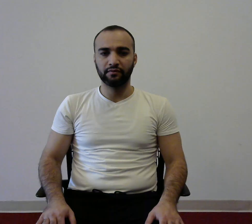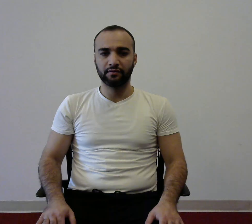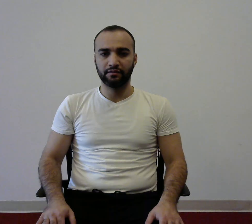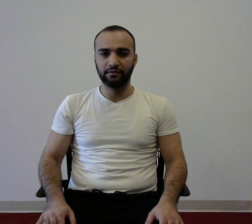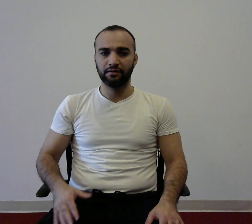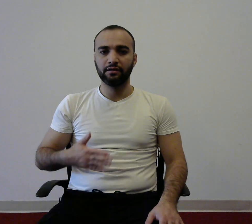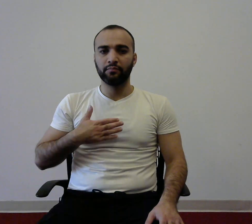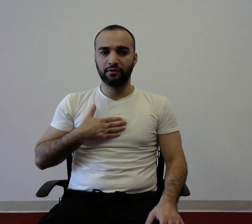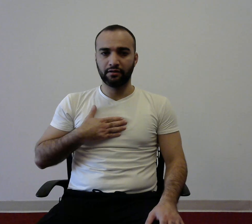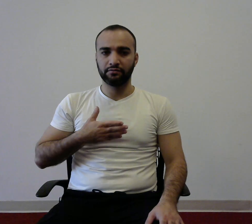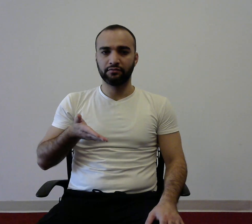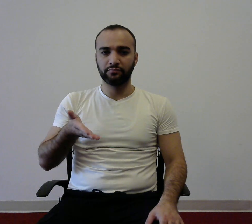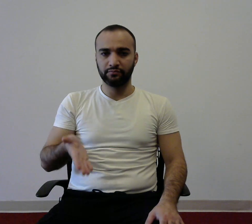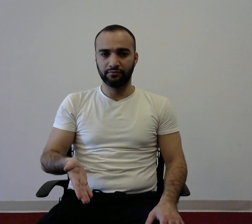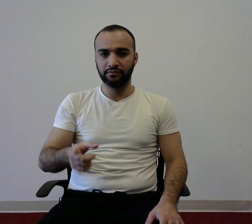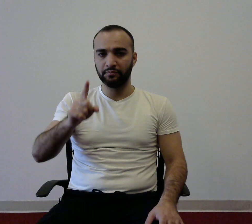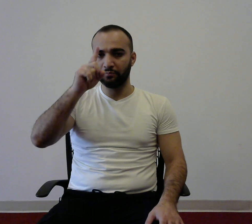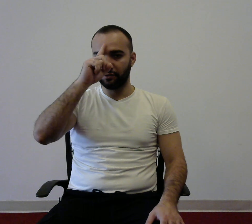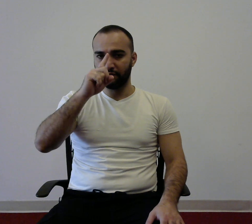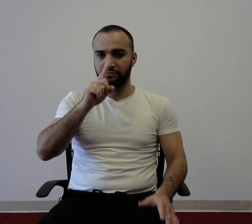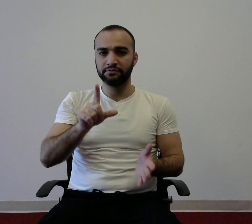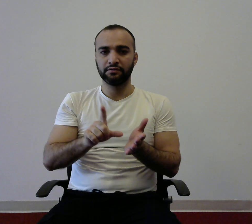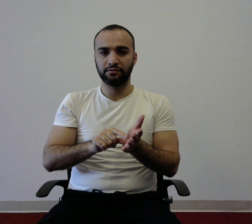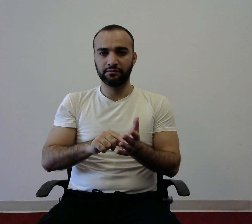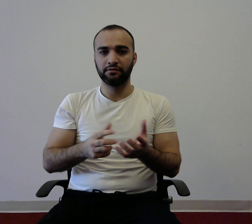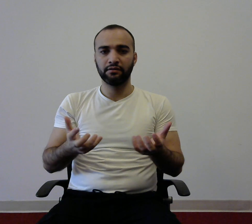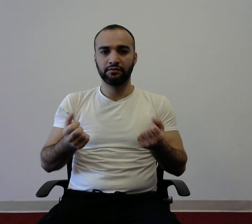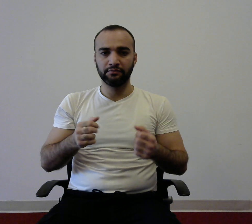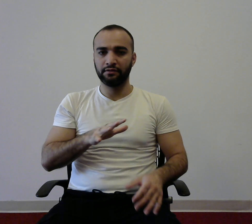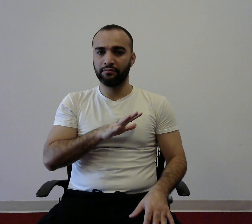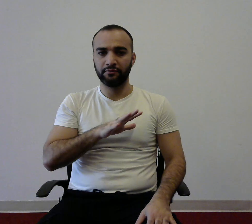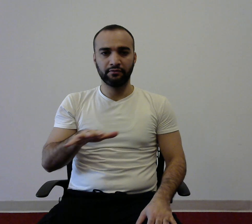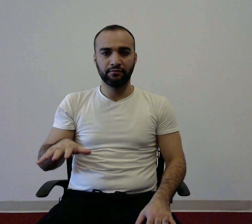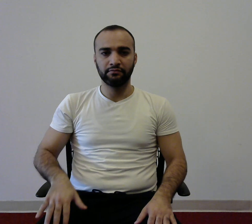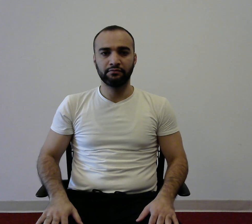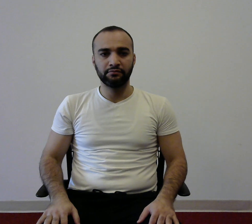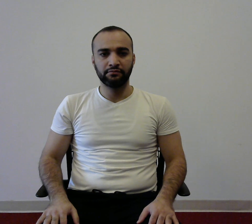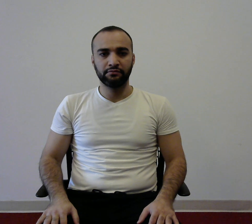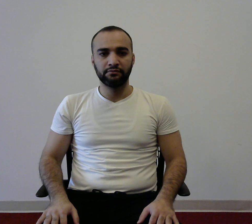Mən bu ay pensiya almamışam